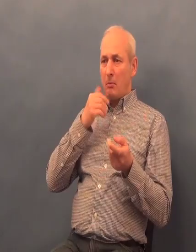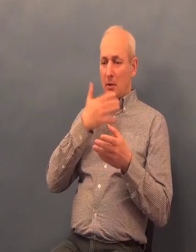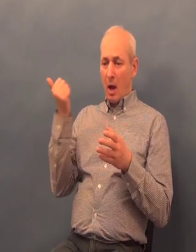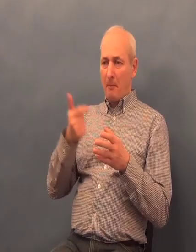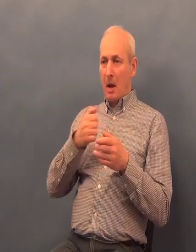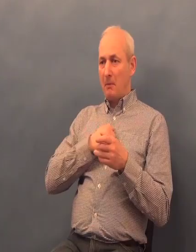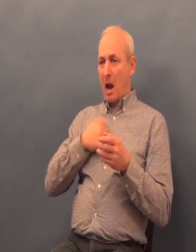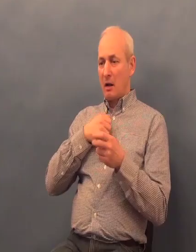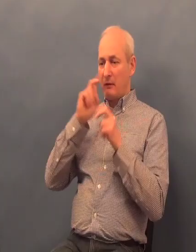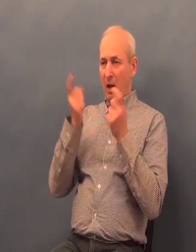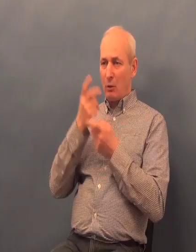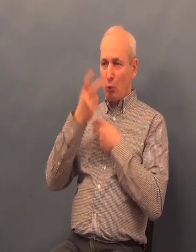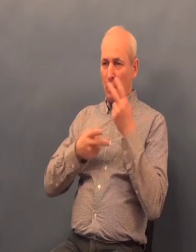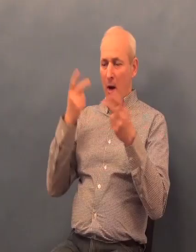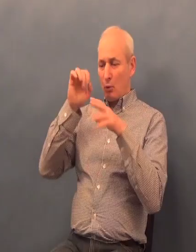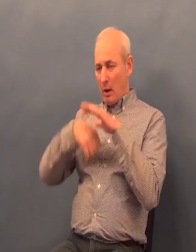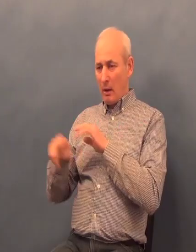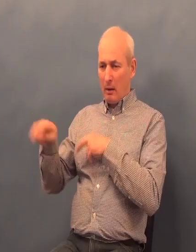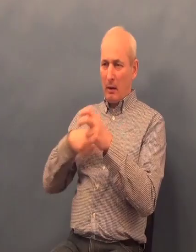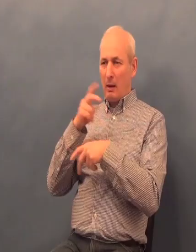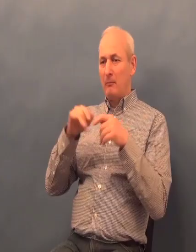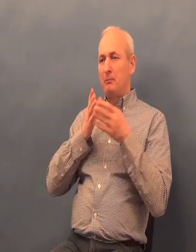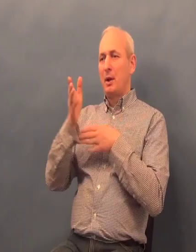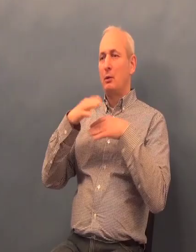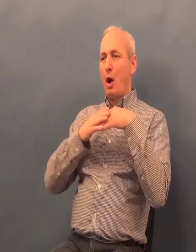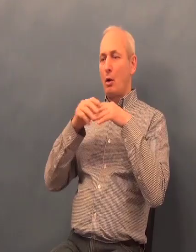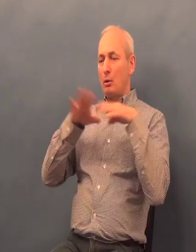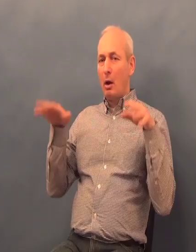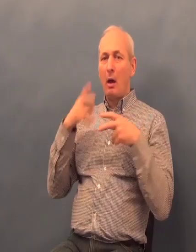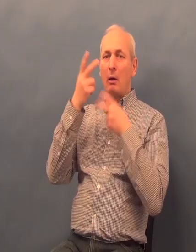Chłopiec z psem martwią się, przeszukują cały dom, wyglądają przez okno, szukają wszędzie.